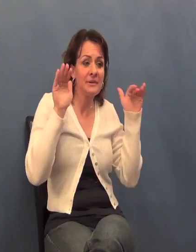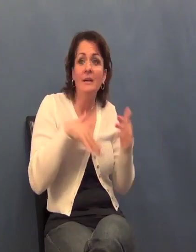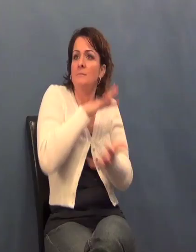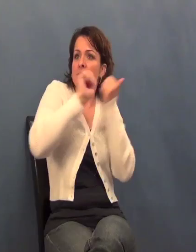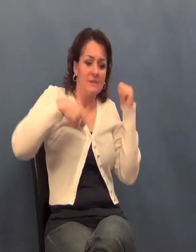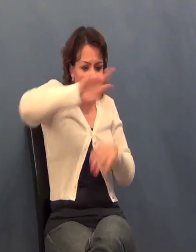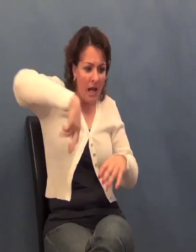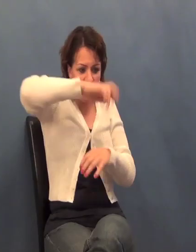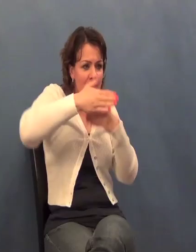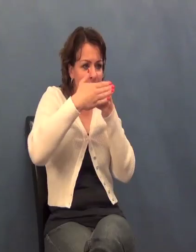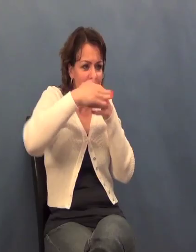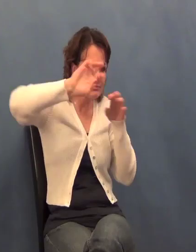Biega po klatce i ucieka przez drzwi.